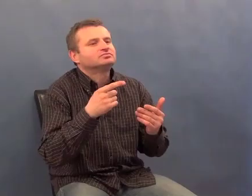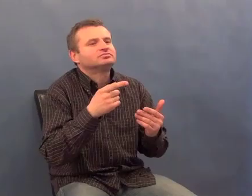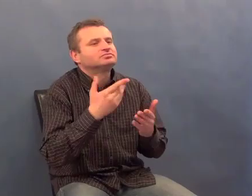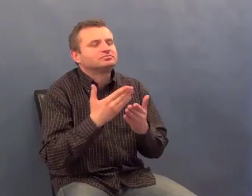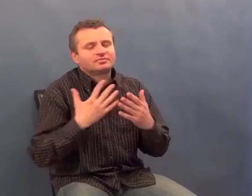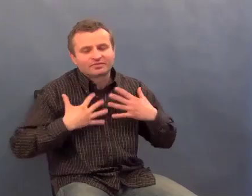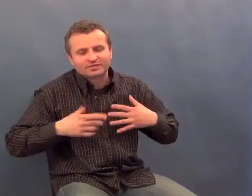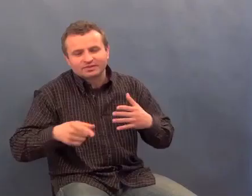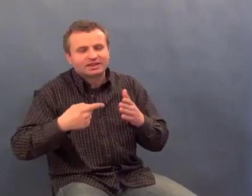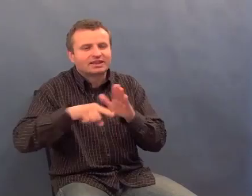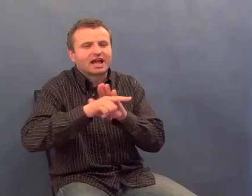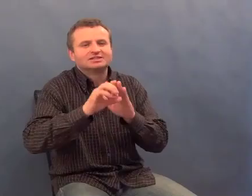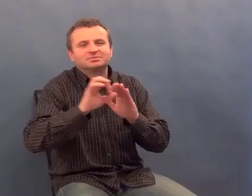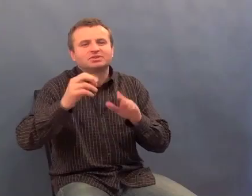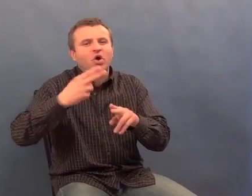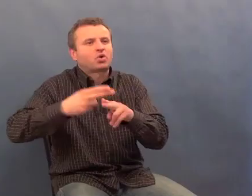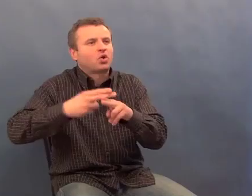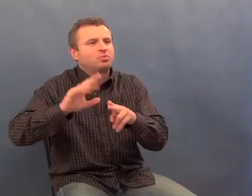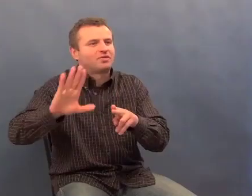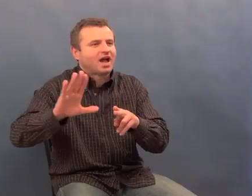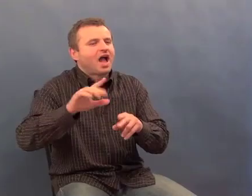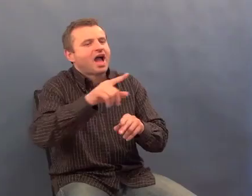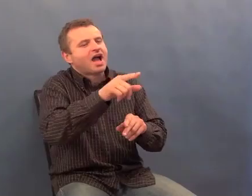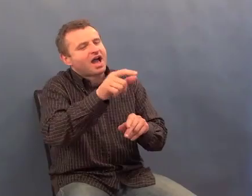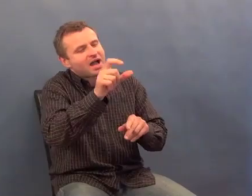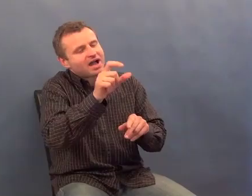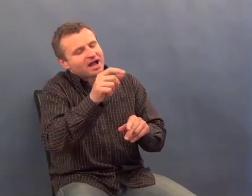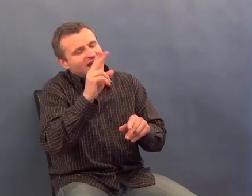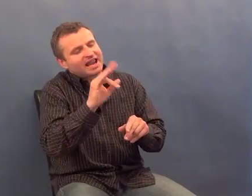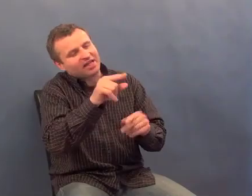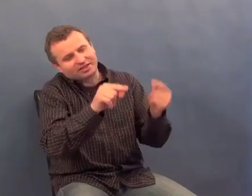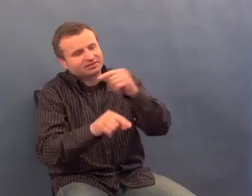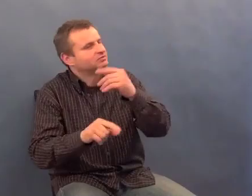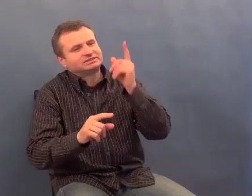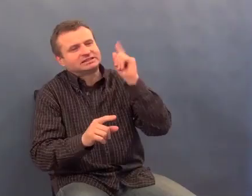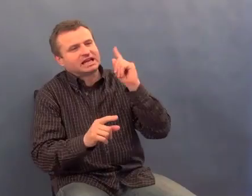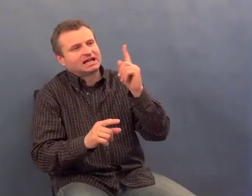Dlatego, że to jest specjalnie dla chorych ludzi, a ty jako klient masz zakaz wchodzenia.